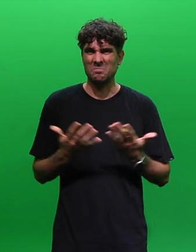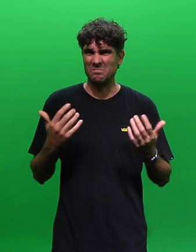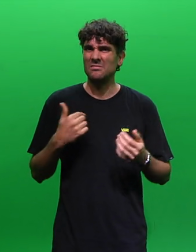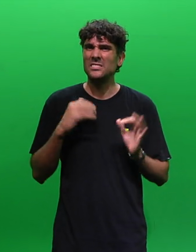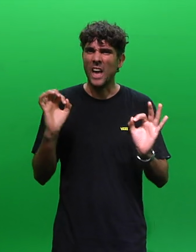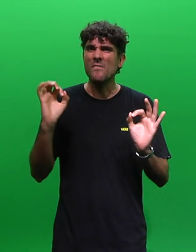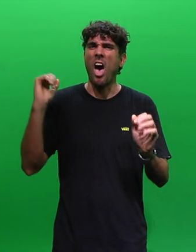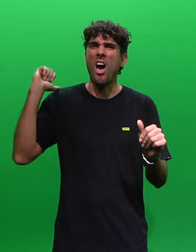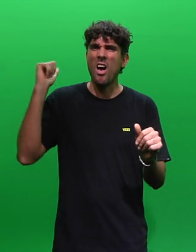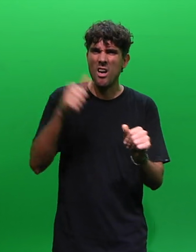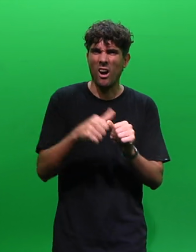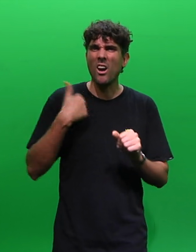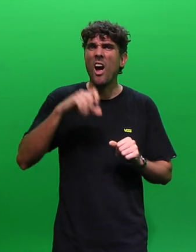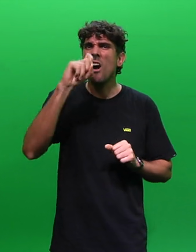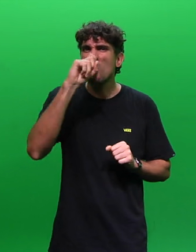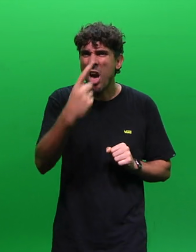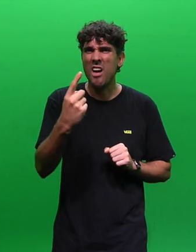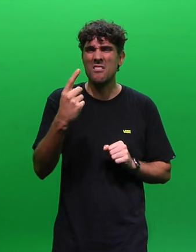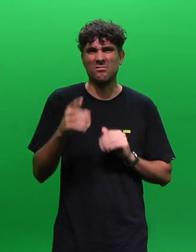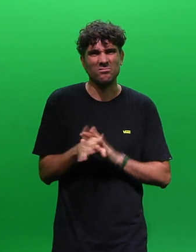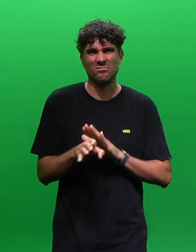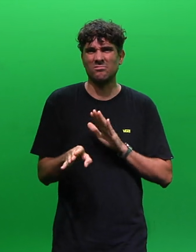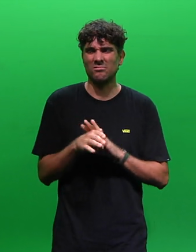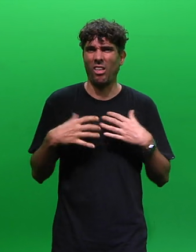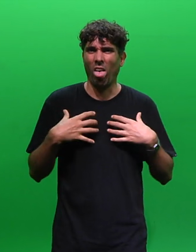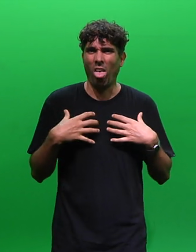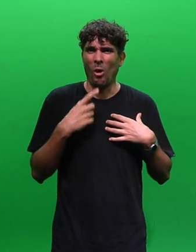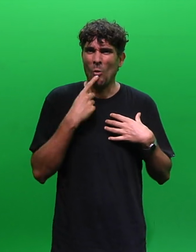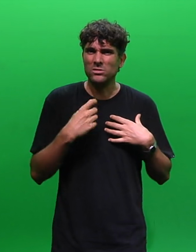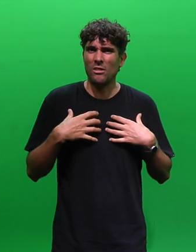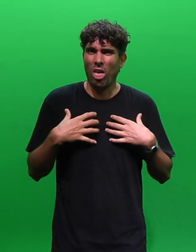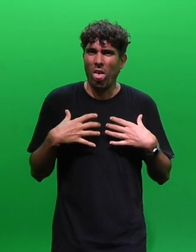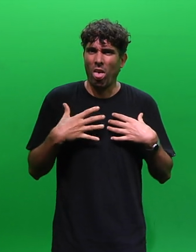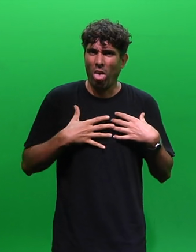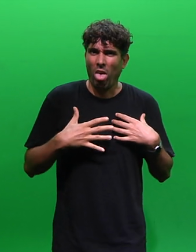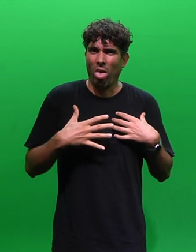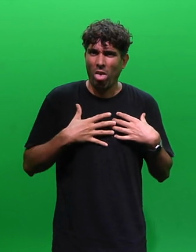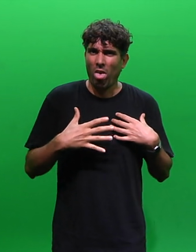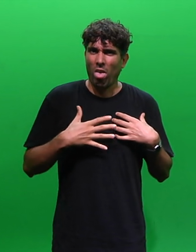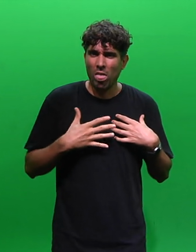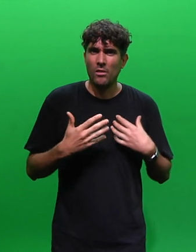Ja fa un any que em costa respirar.